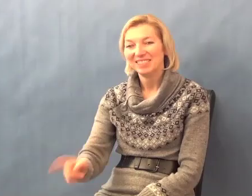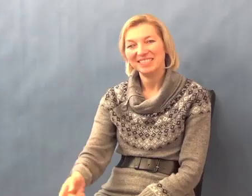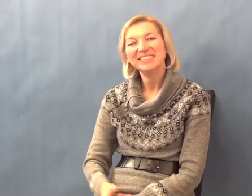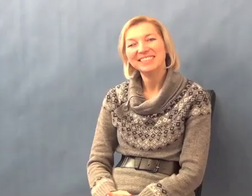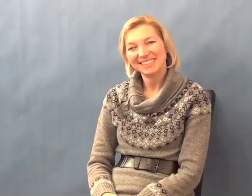Tak.